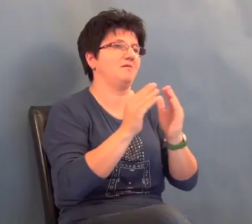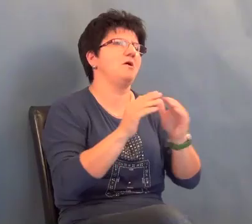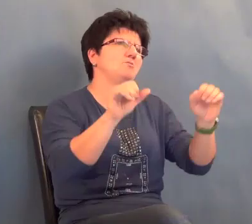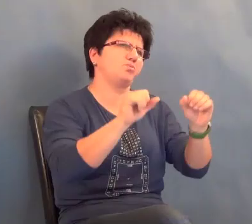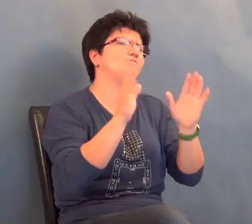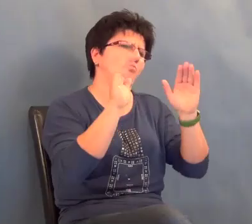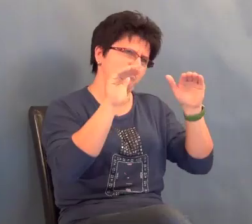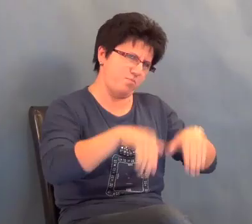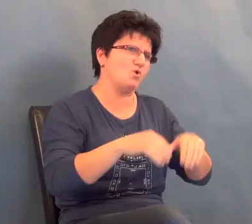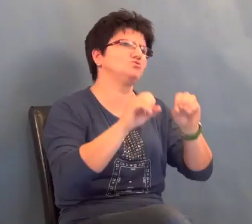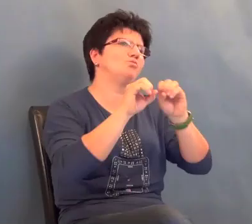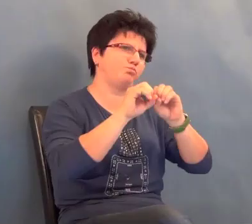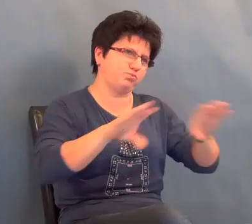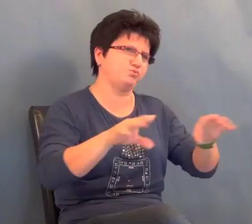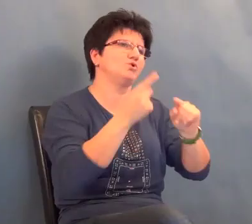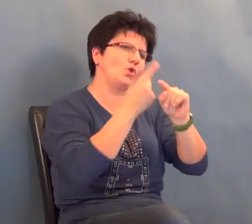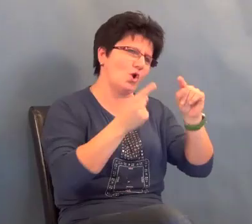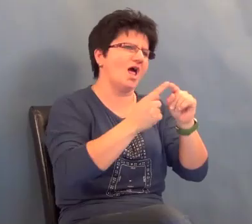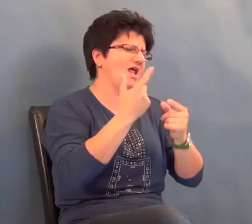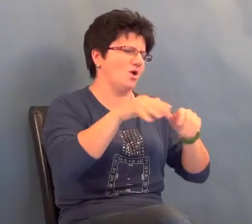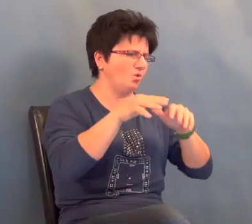Mogę trochę odpuścić sprzątanie, ale nie dużo, tylko trochę.